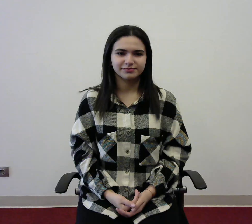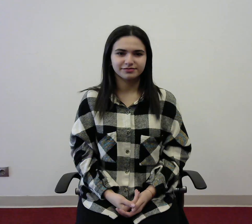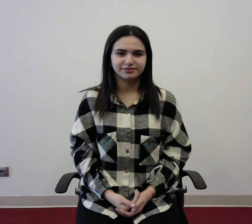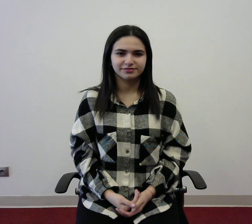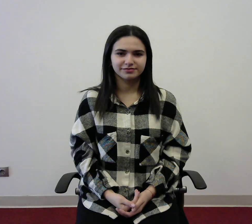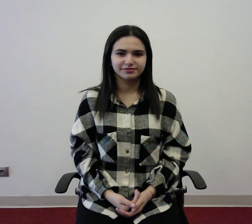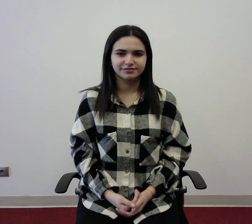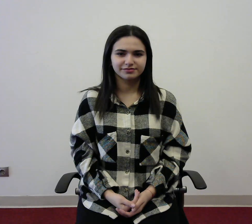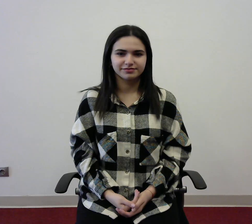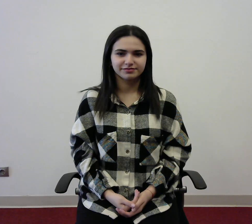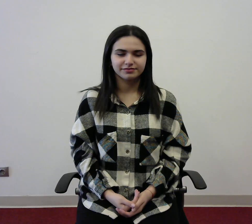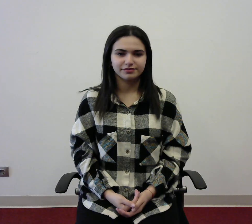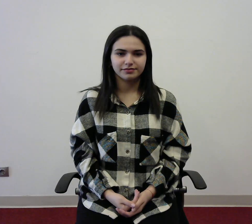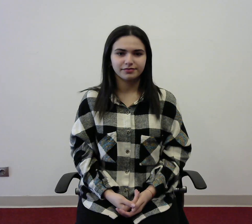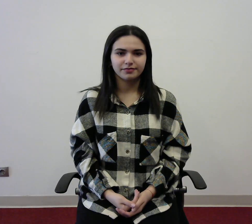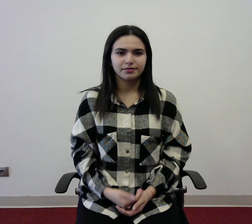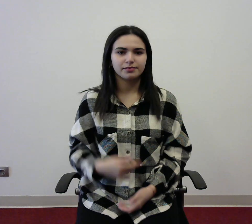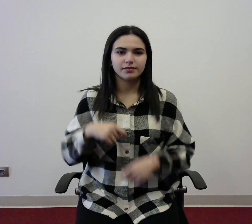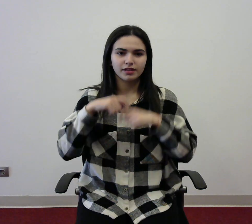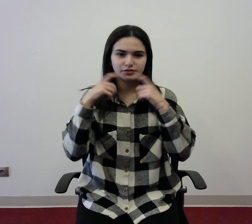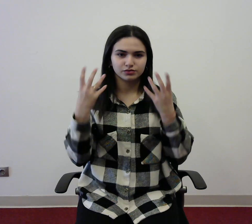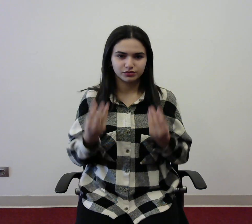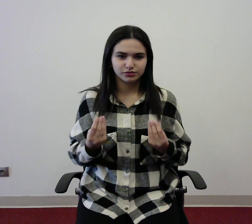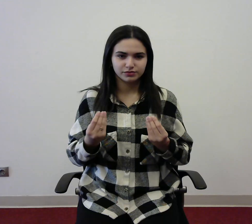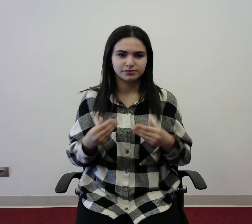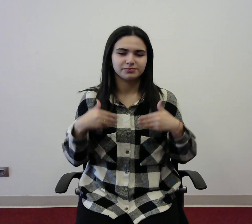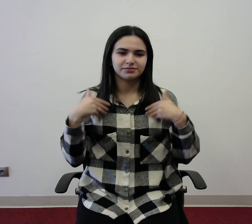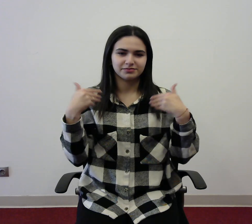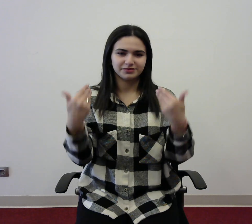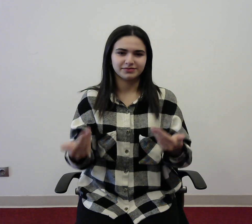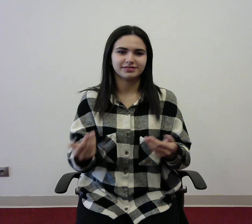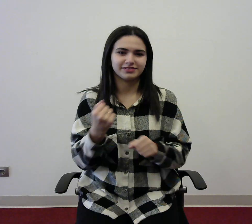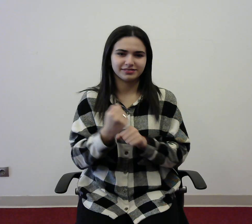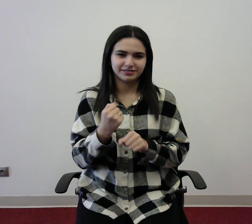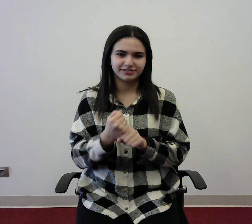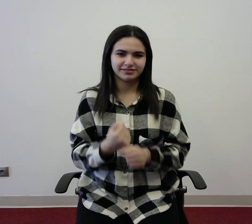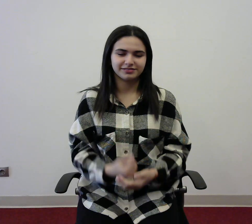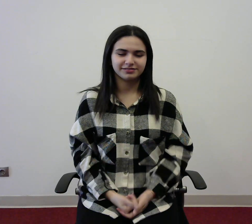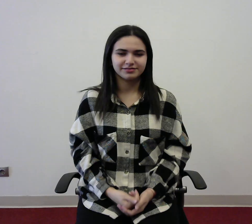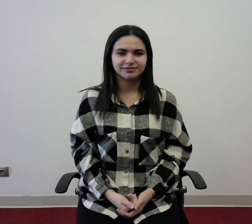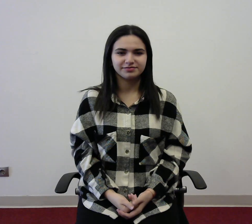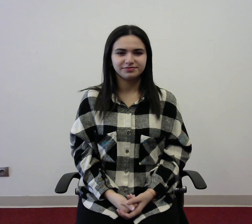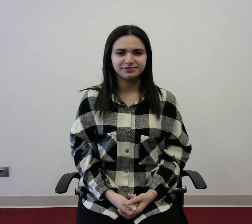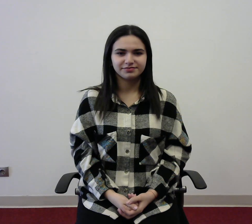Ad gününü təbrik edirəm